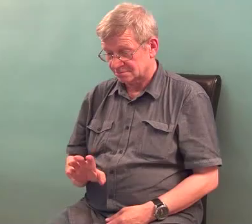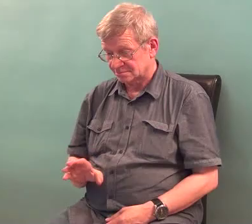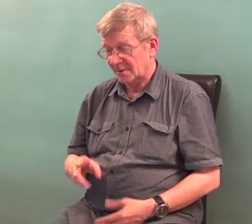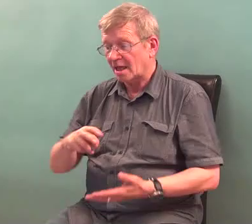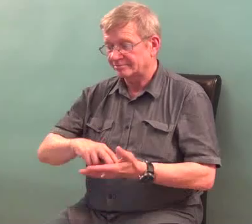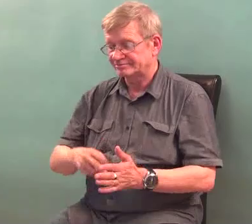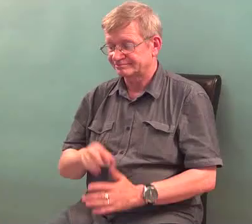Aha, tańczyć, dobrze.